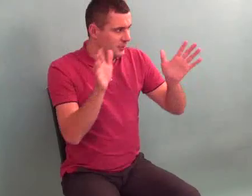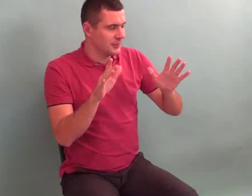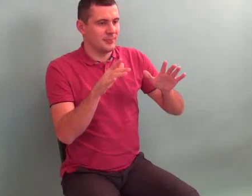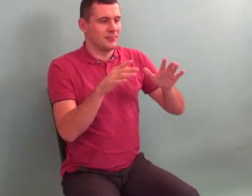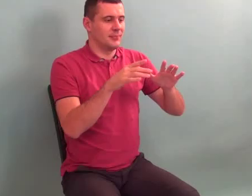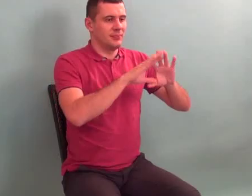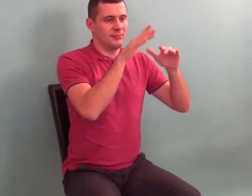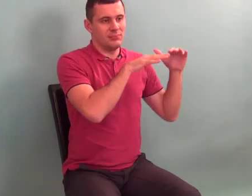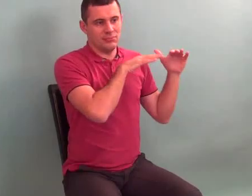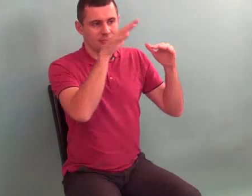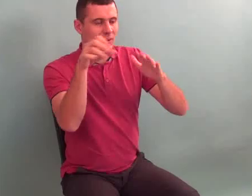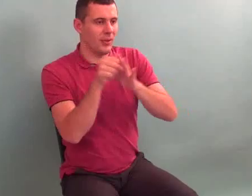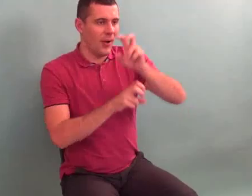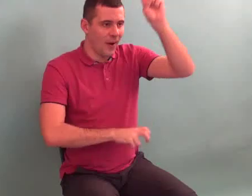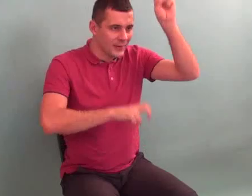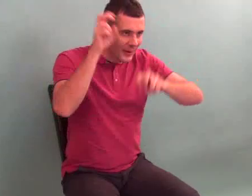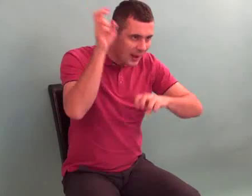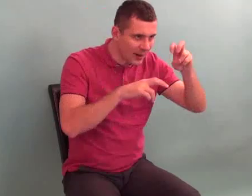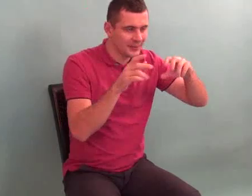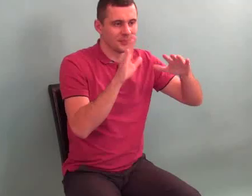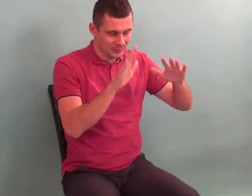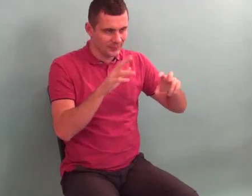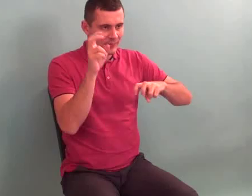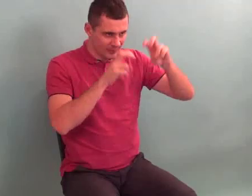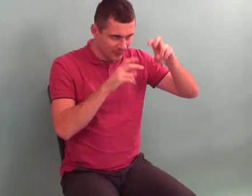Wszyscy idą do hotelu.